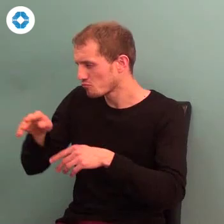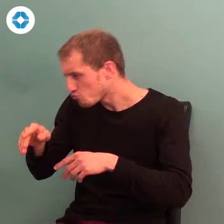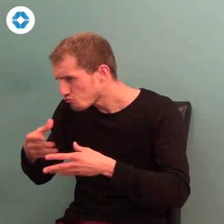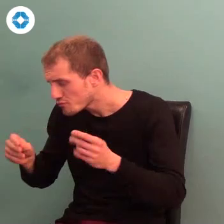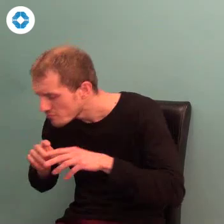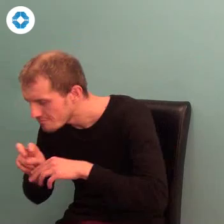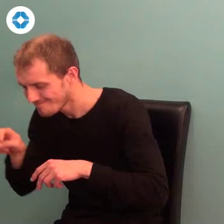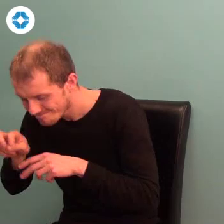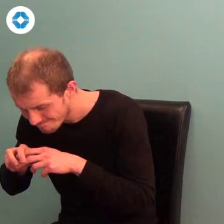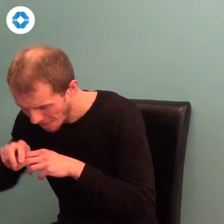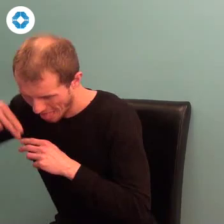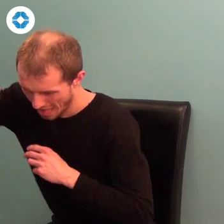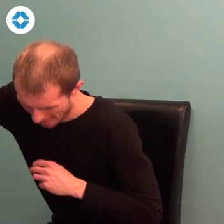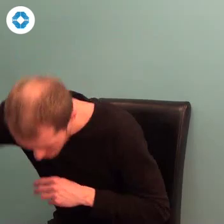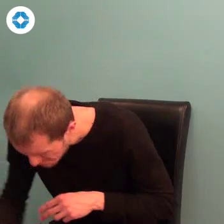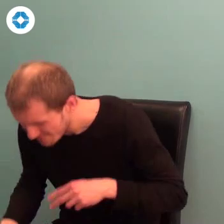Chłopak wychyla się przez okno i wypada.